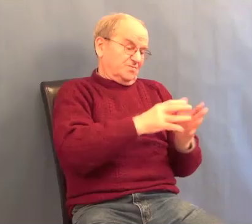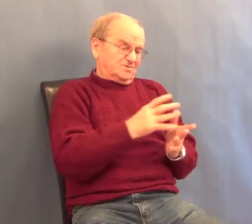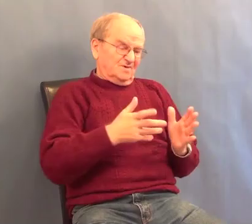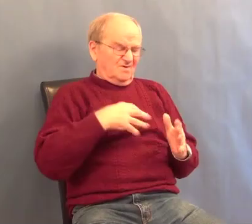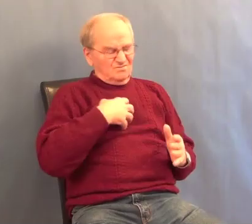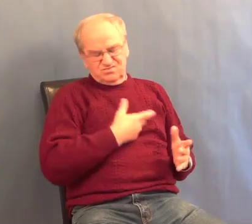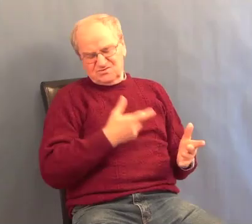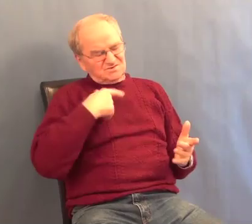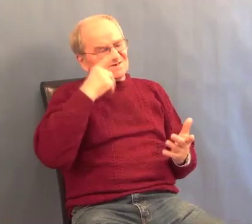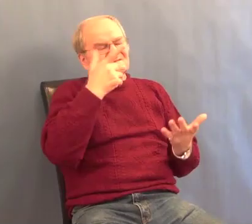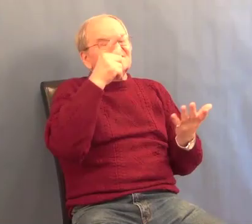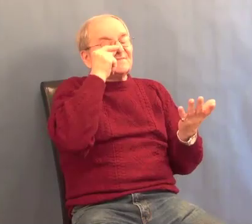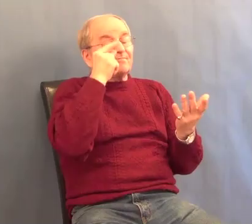Zmęczeni chcieli spać.